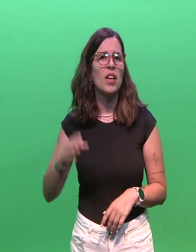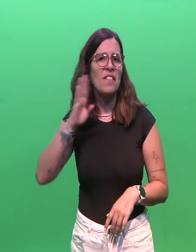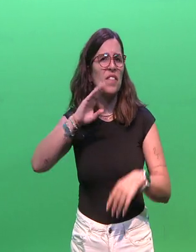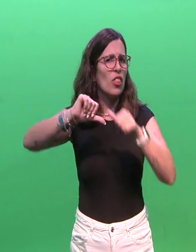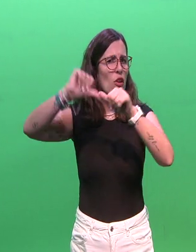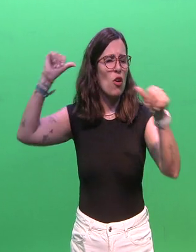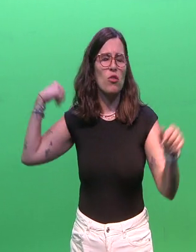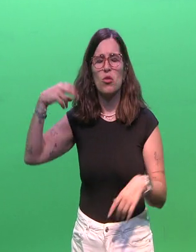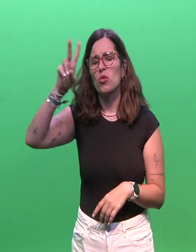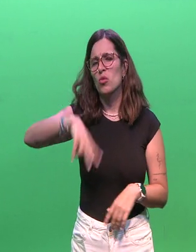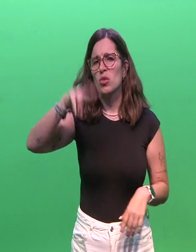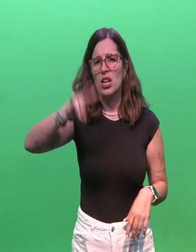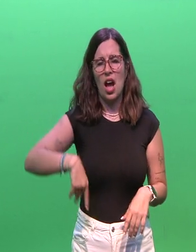No he tingut mai cap infecció.